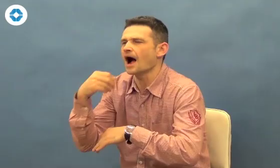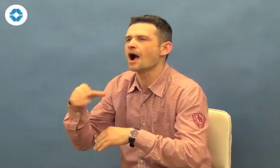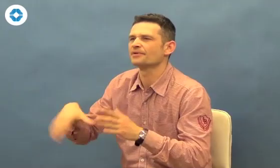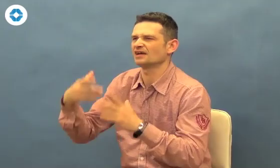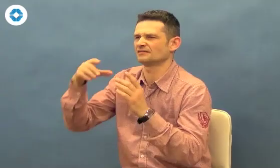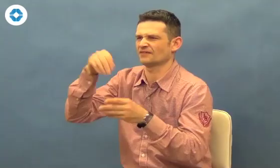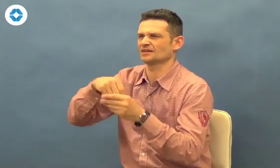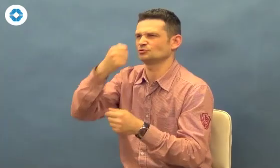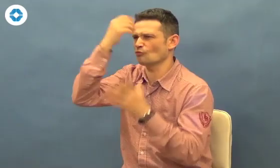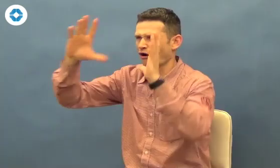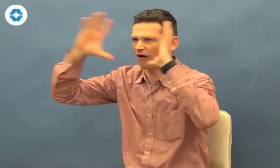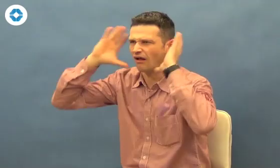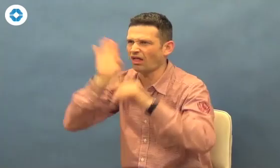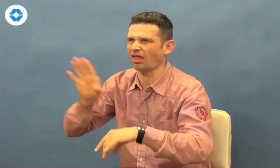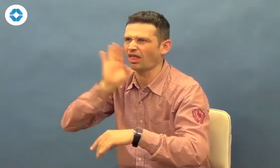Pies ma ciągle na łbie szklany słój.